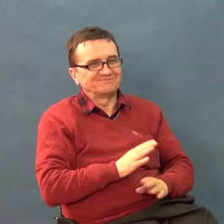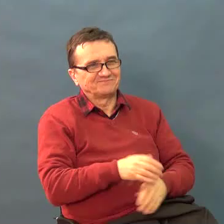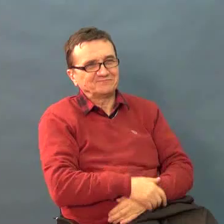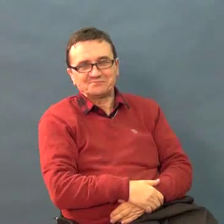Koniec.